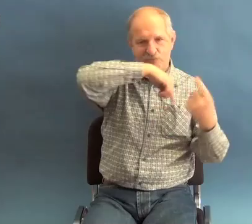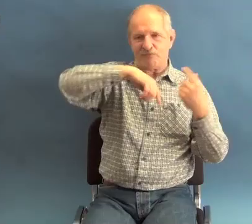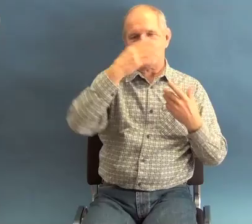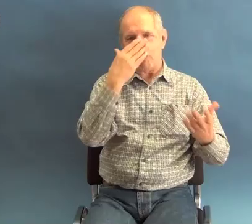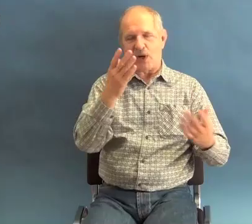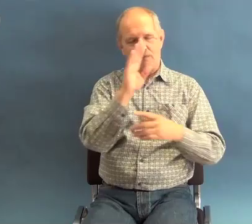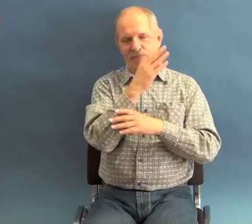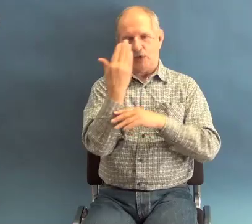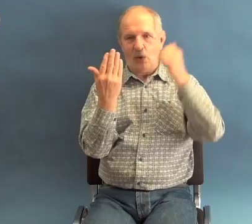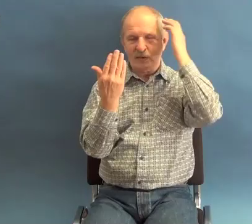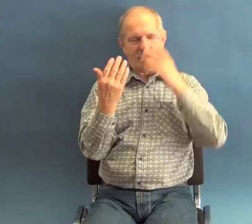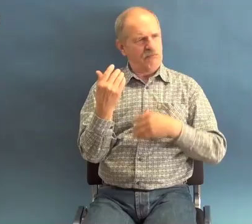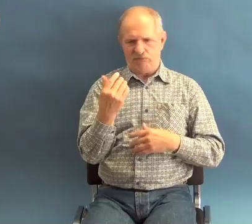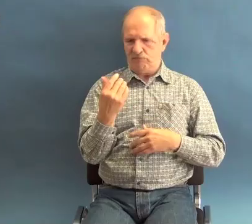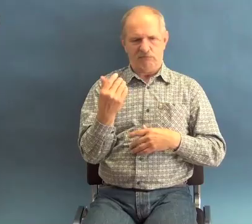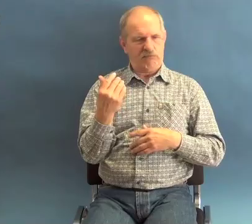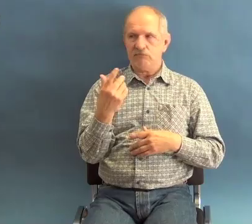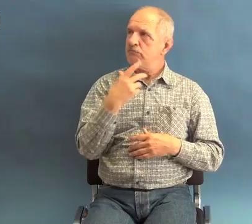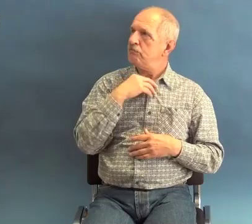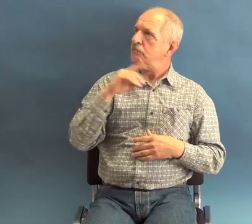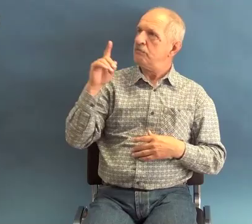Widzi otwarte okno i pękniętą szybę.